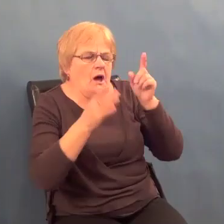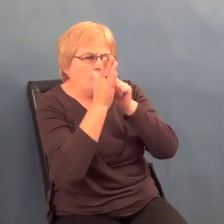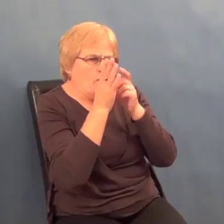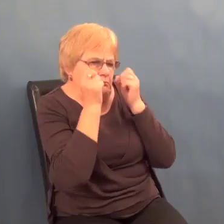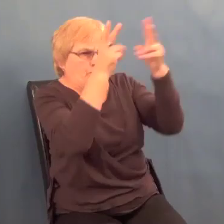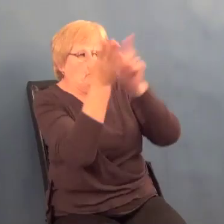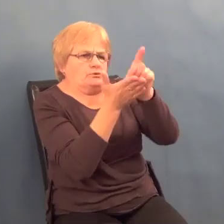Mysz jest zaskoczona.